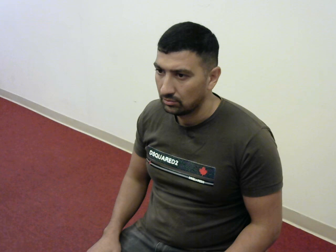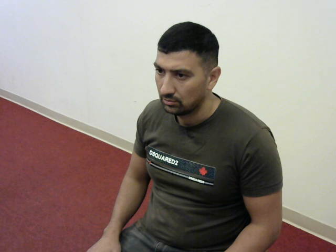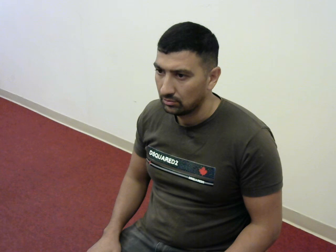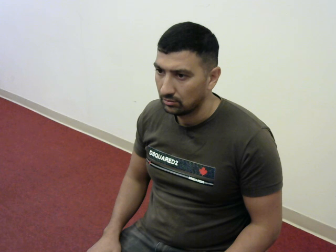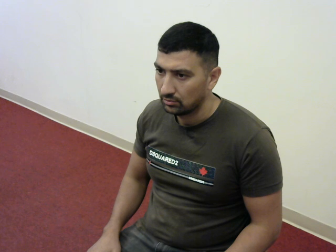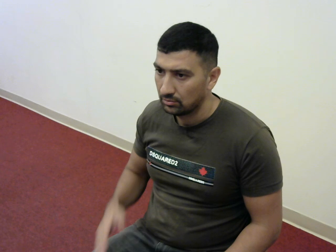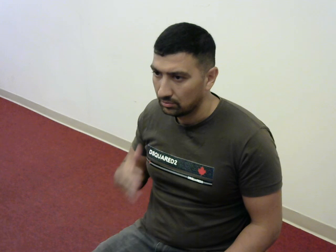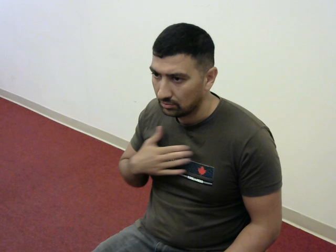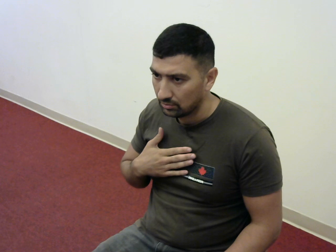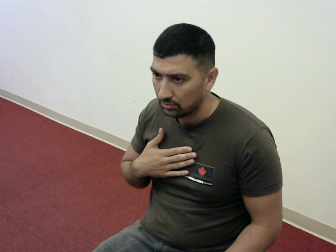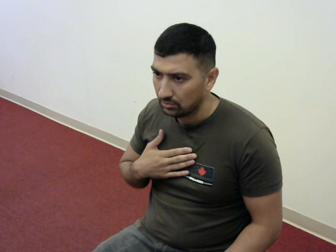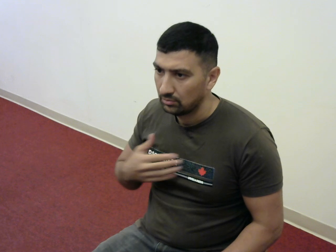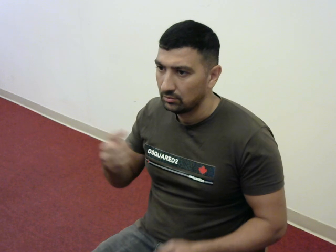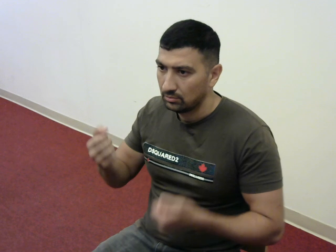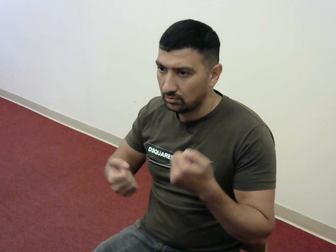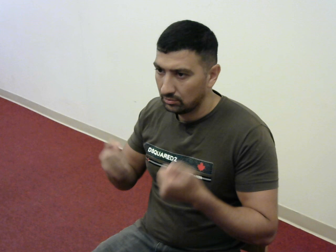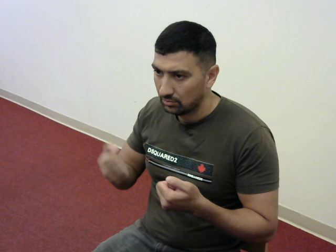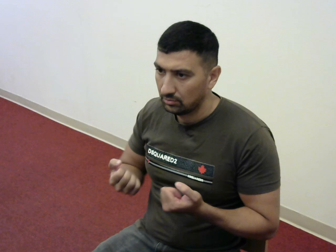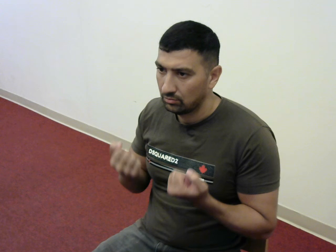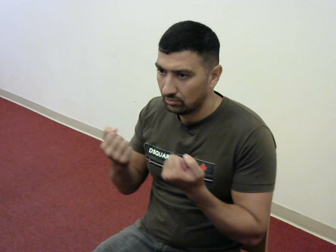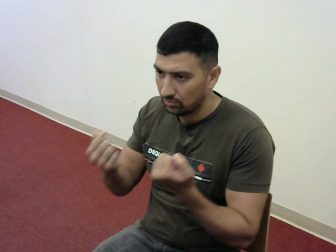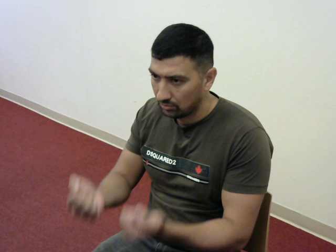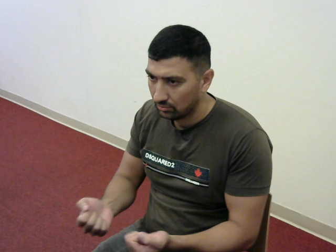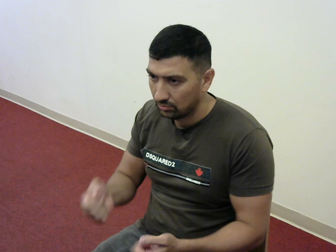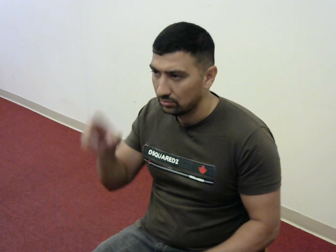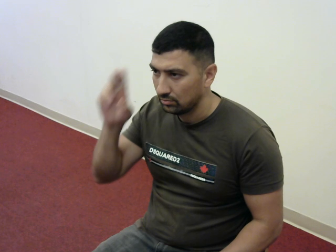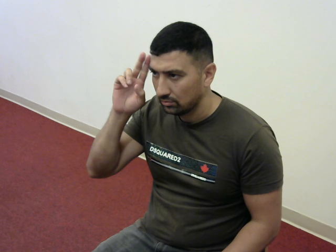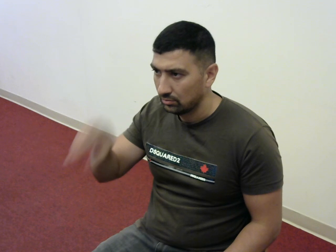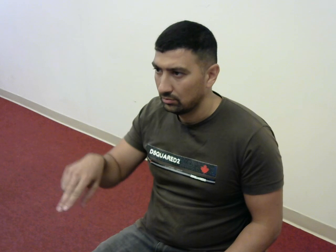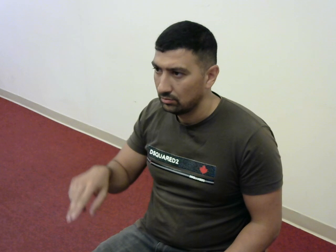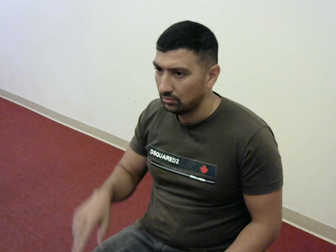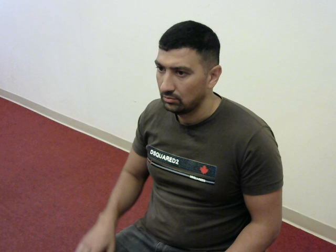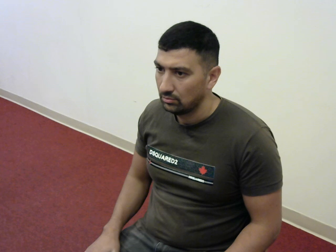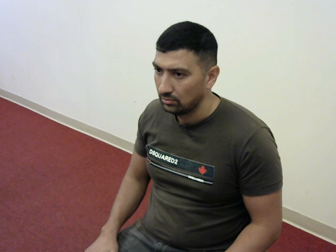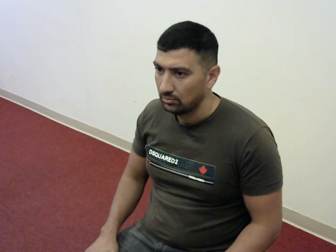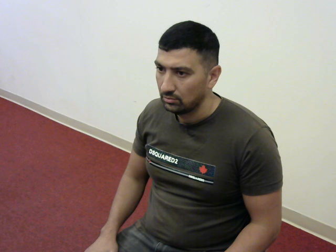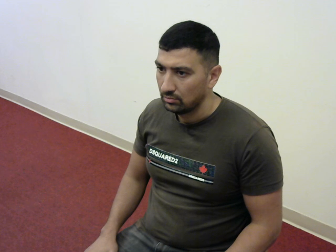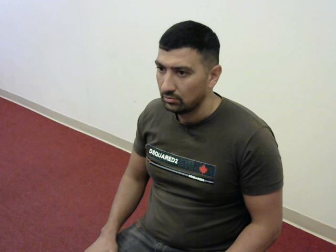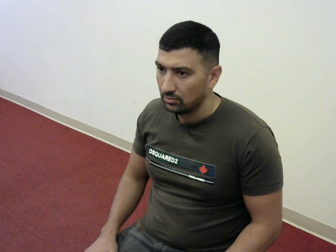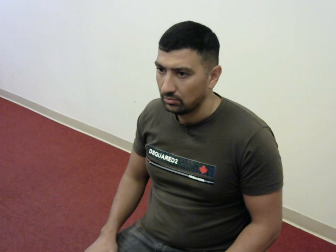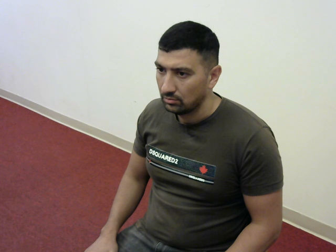Mən avtomobil sürə bilmirəm